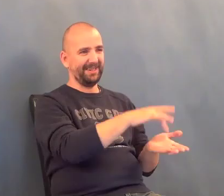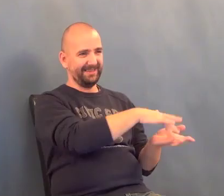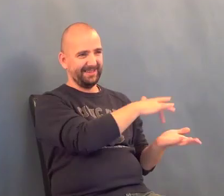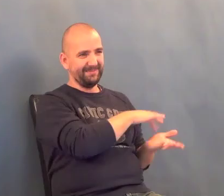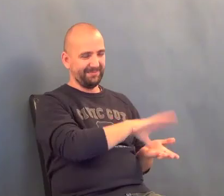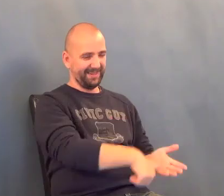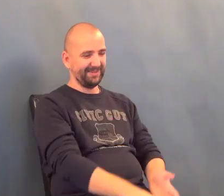W mieście.